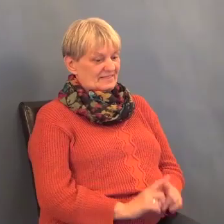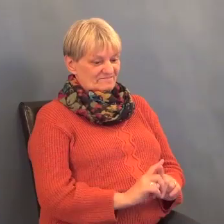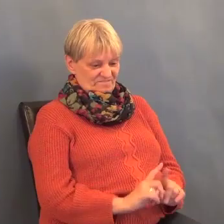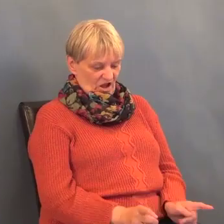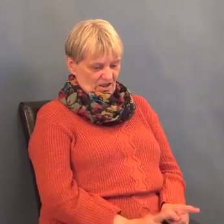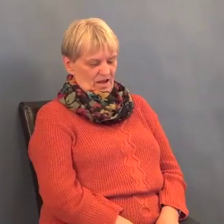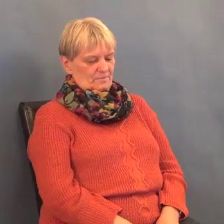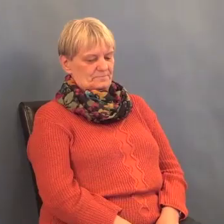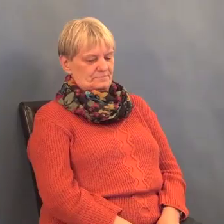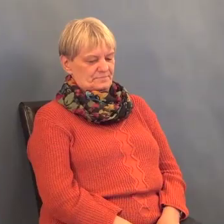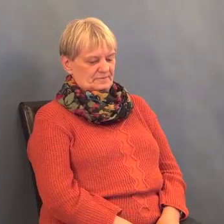Nie wolno.